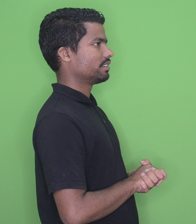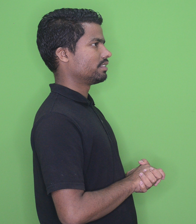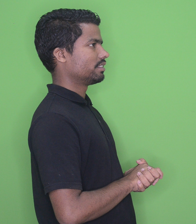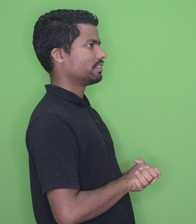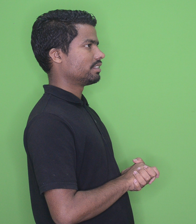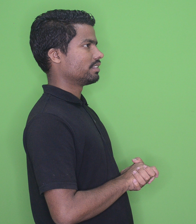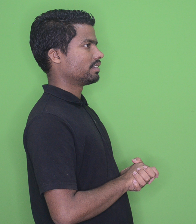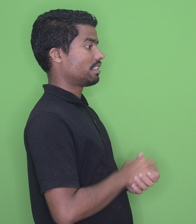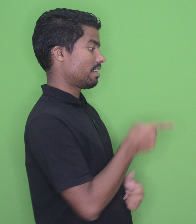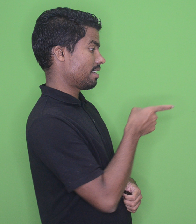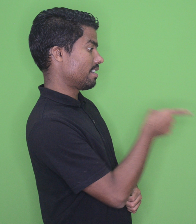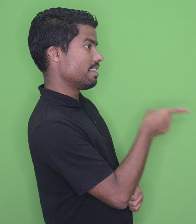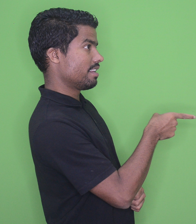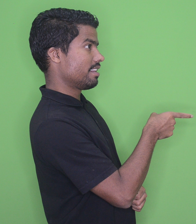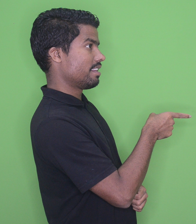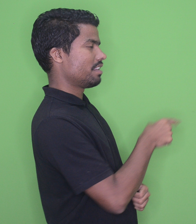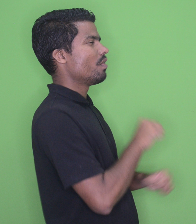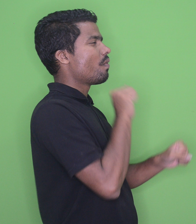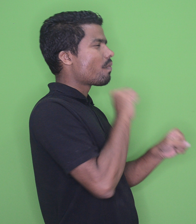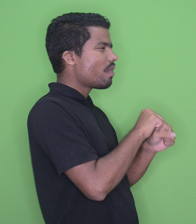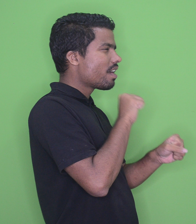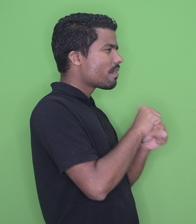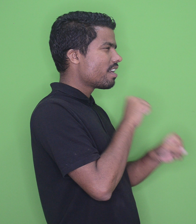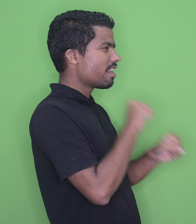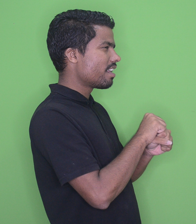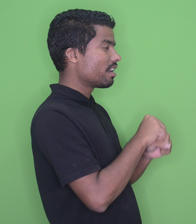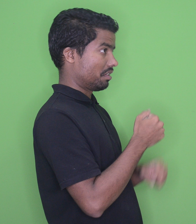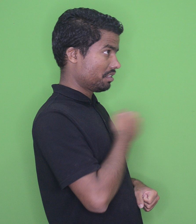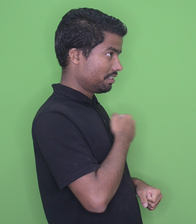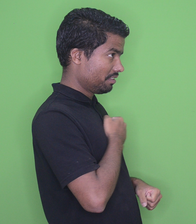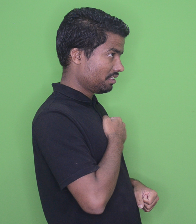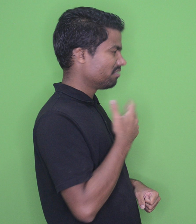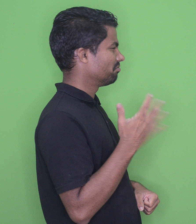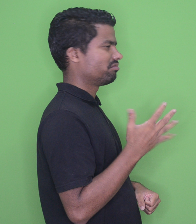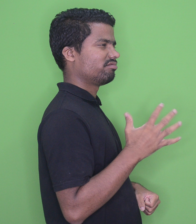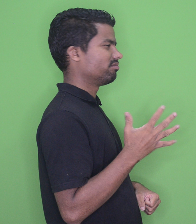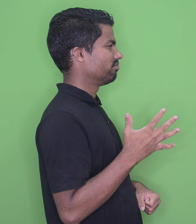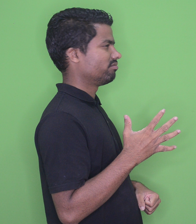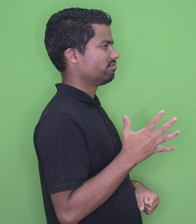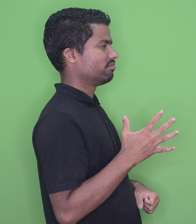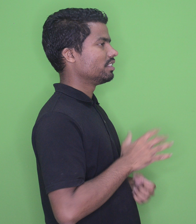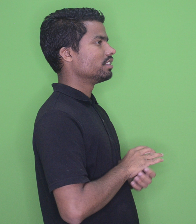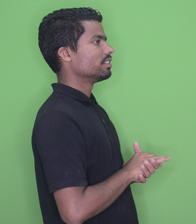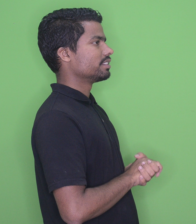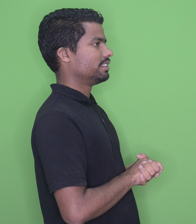this is not mywork